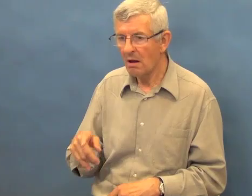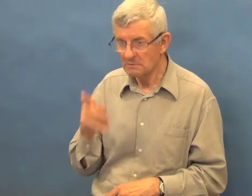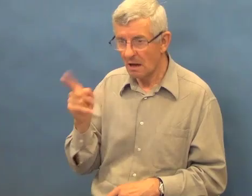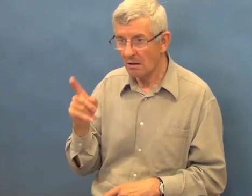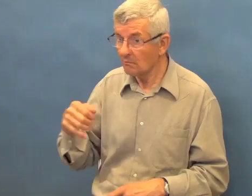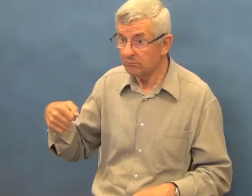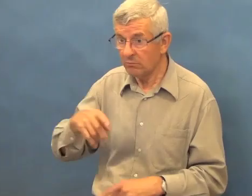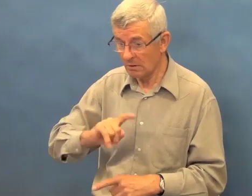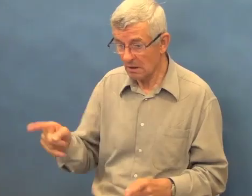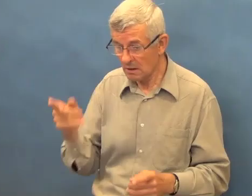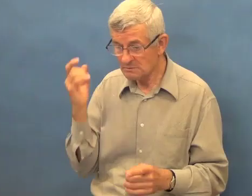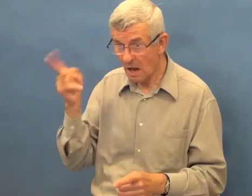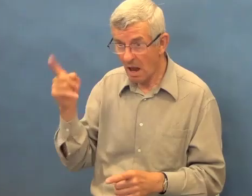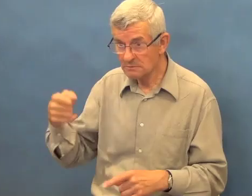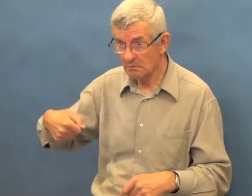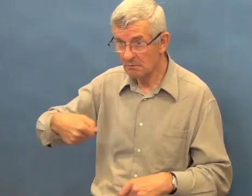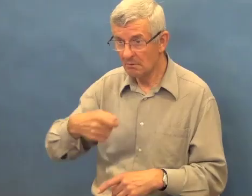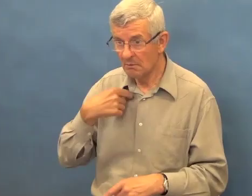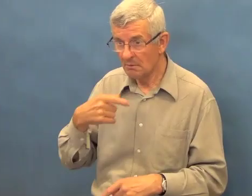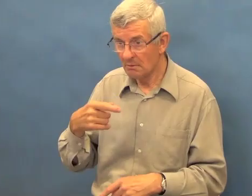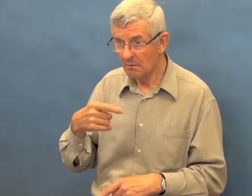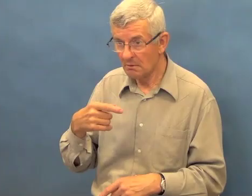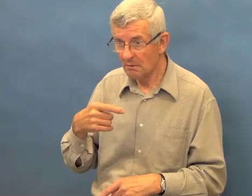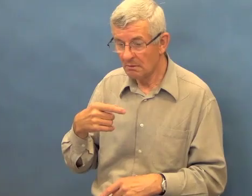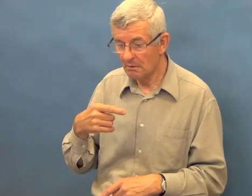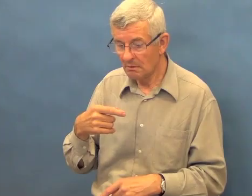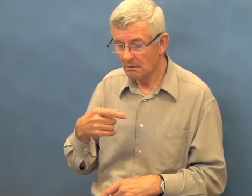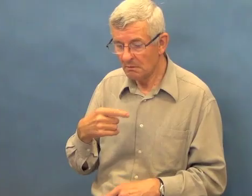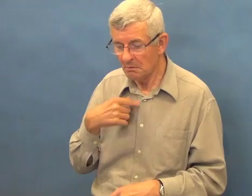Zakaz przechodzenia, nie wolno przechodzić z torbą?